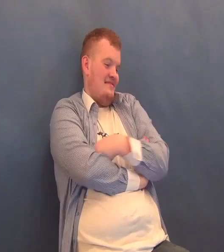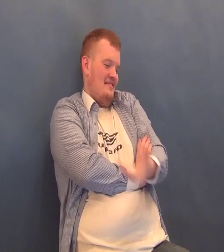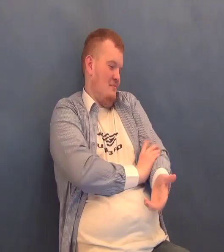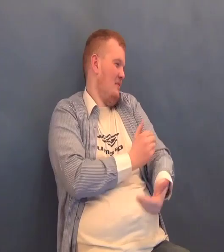Może tak być.